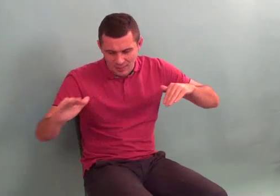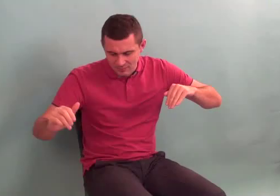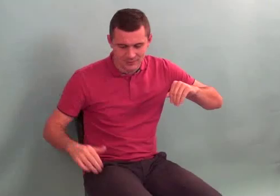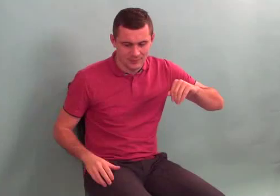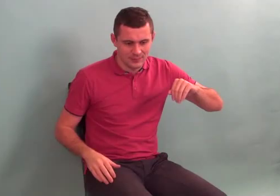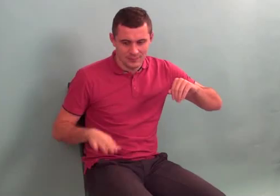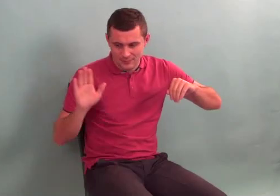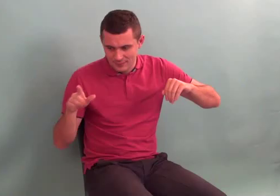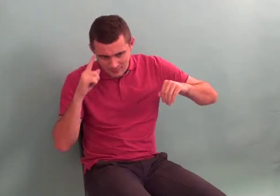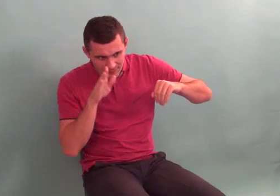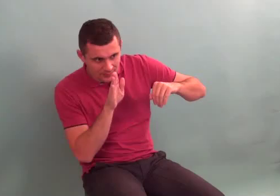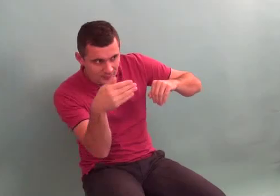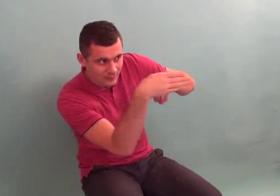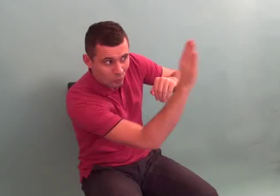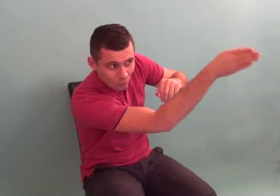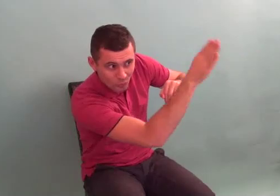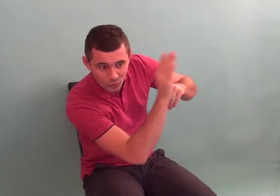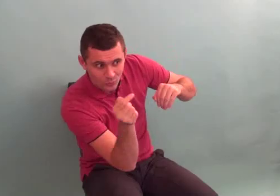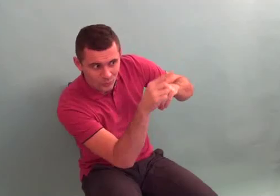Charlie siedzi i mówi do chłopca pokazując mu kierunki, gdzie powinien pójść.